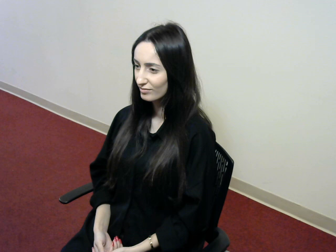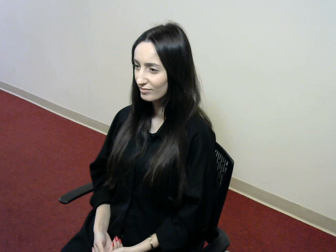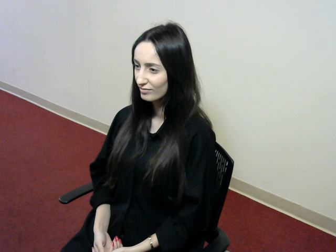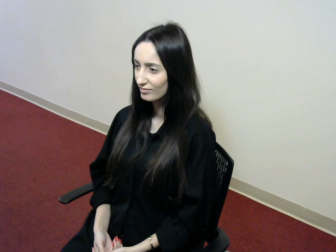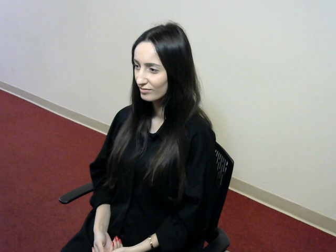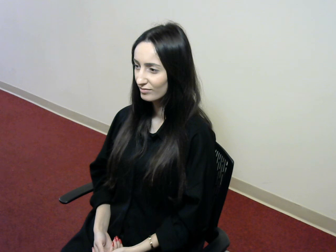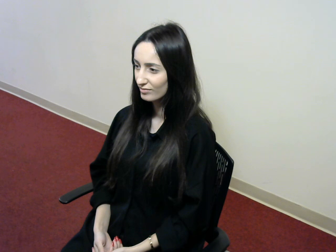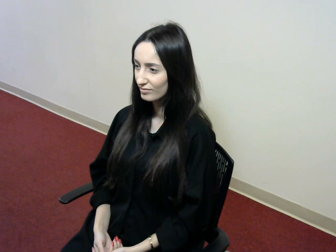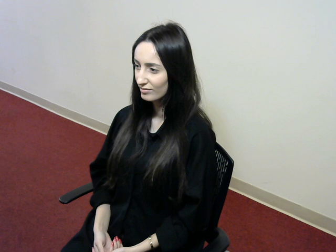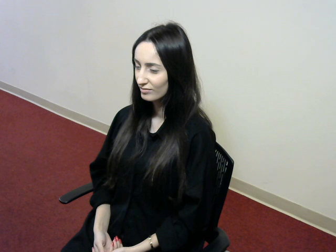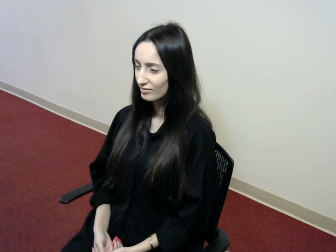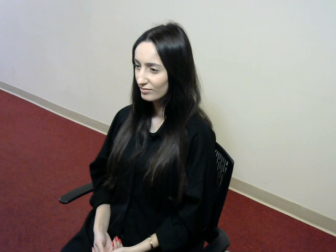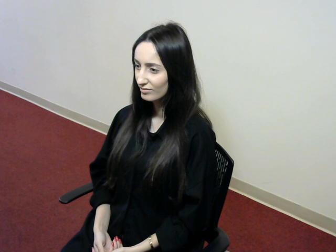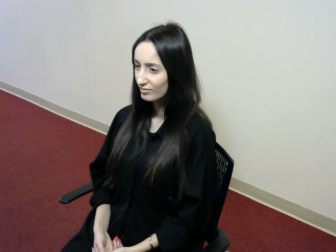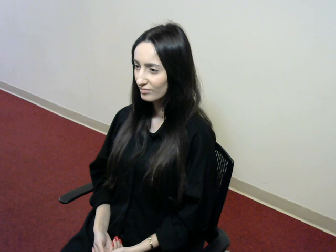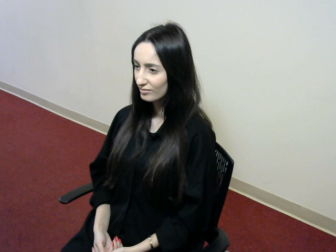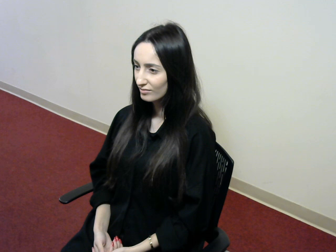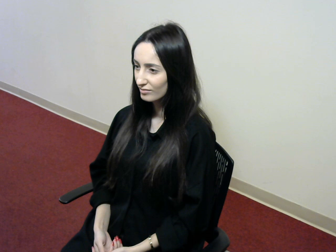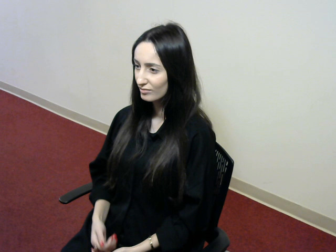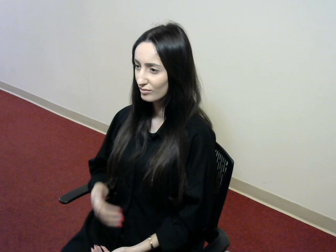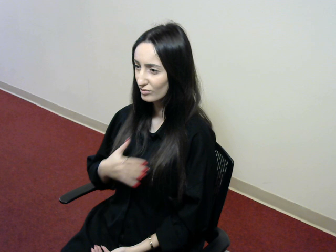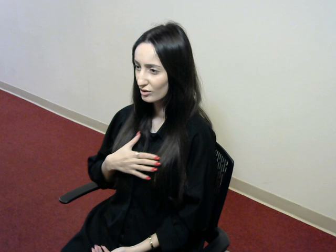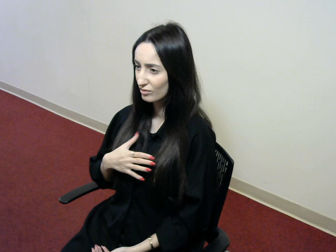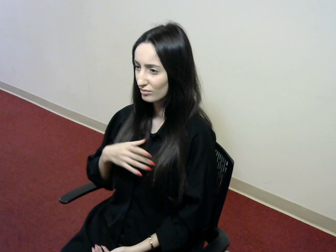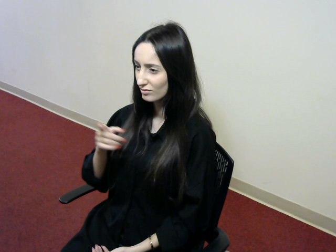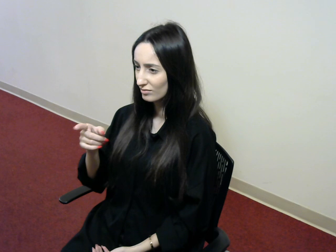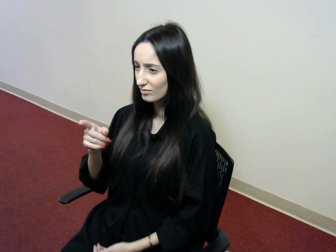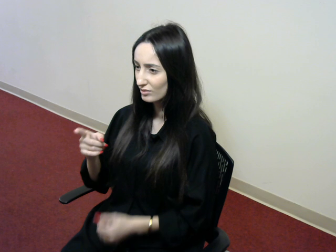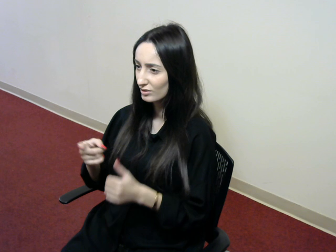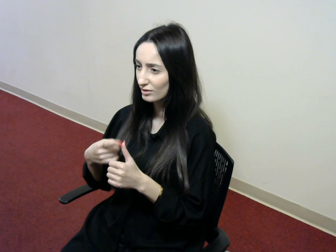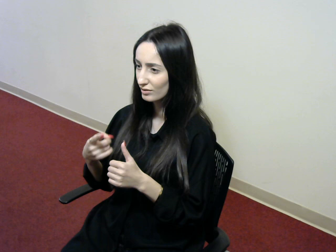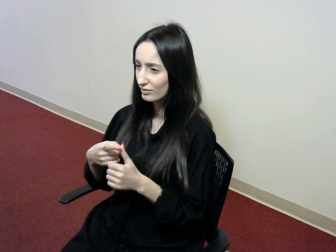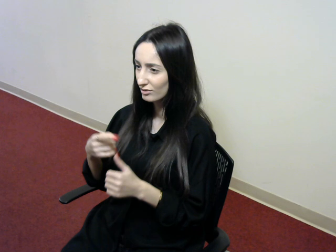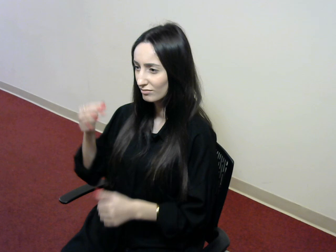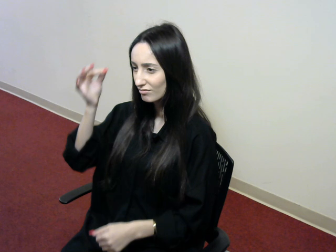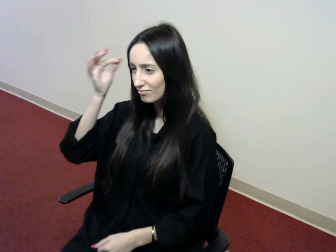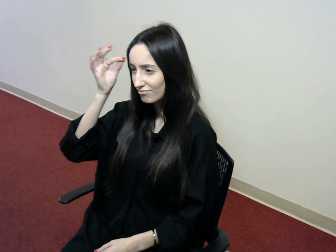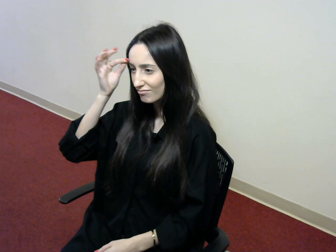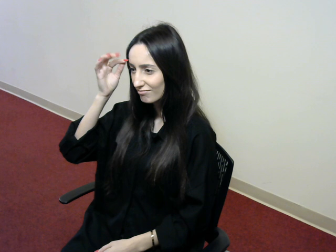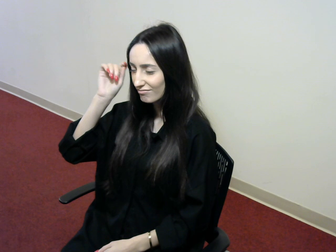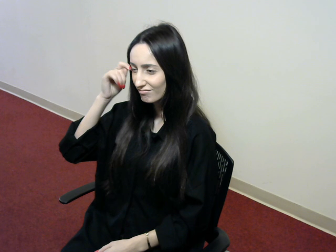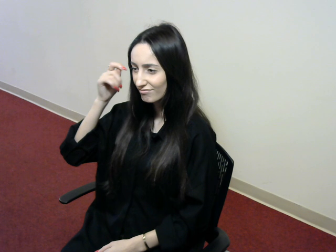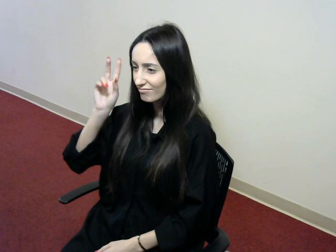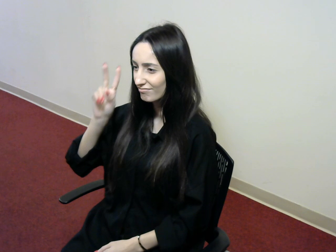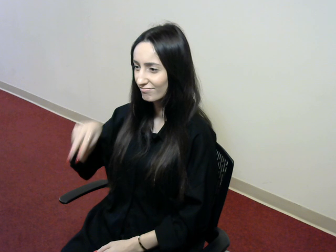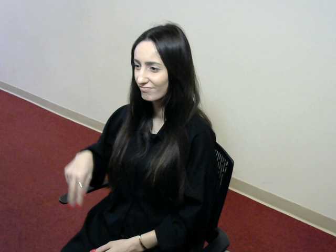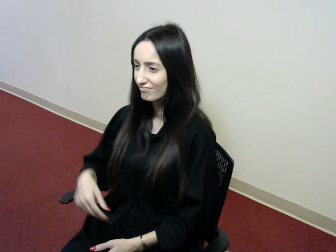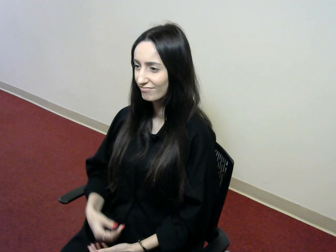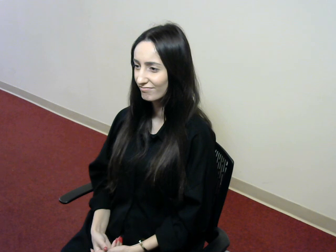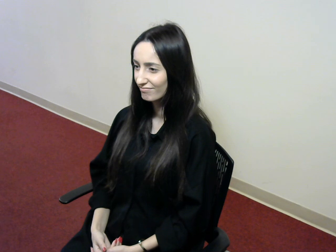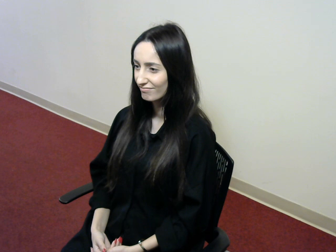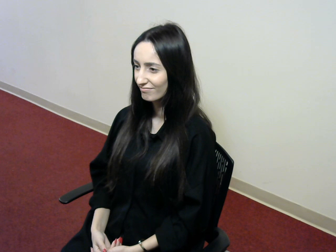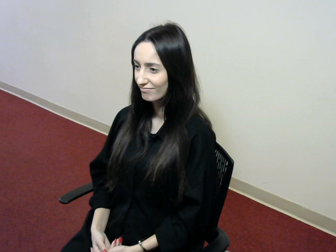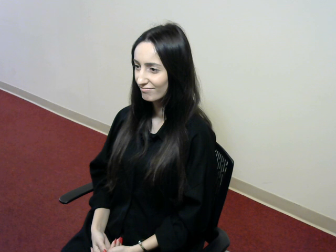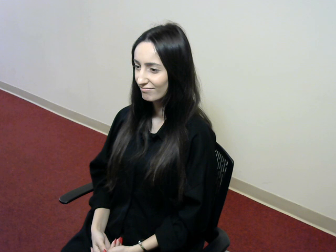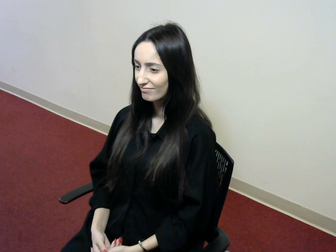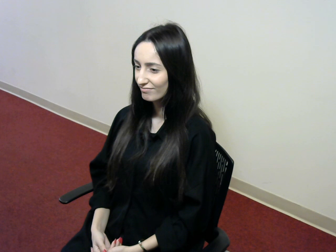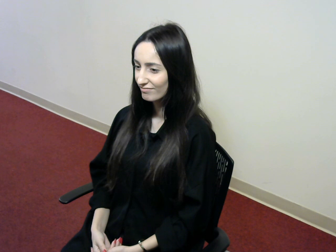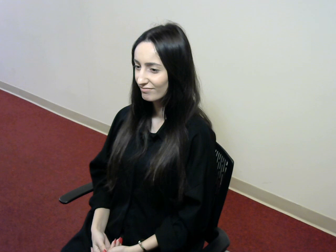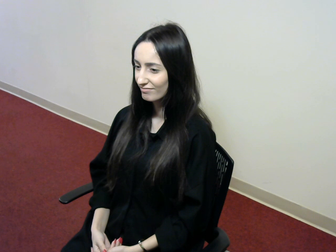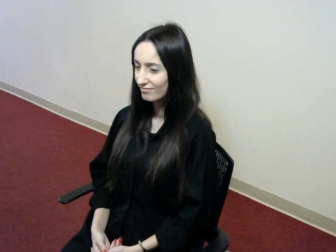Mən sənin adını yadımda saxlaya bilmirəm